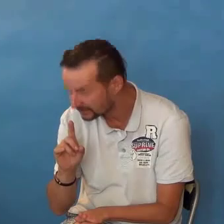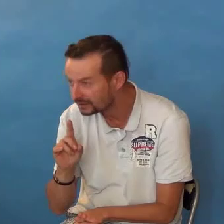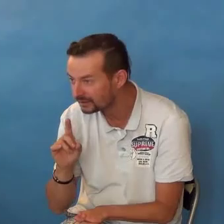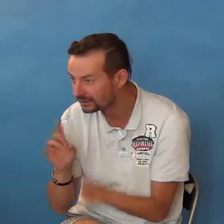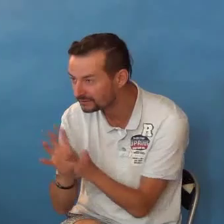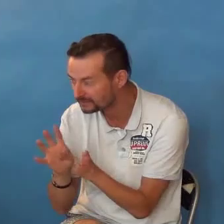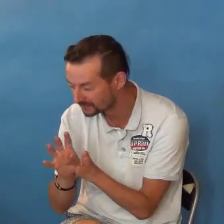O dziewiętnastej?